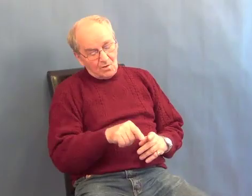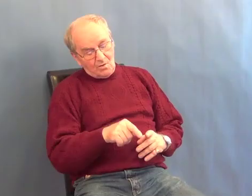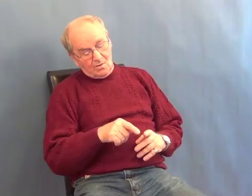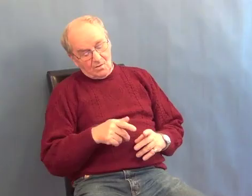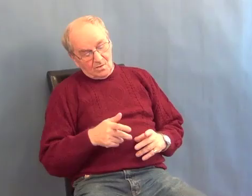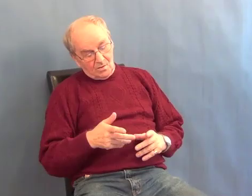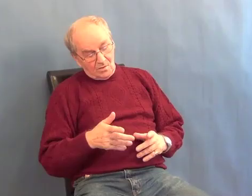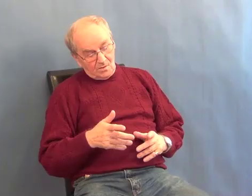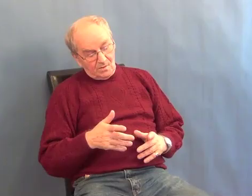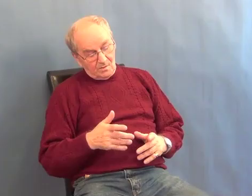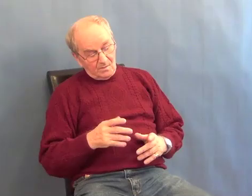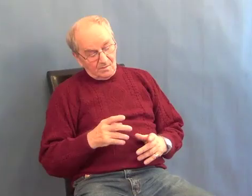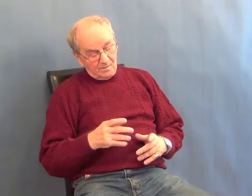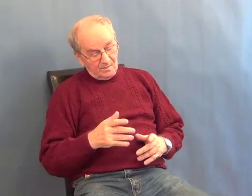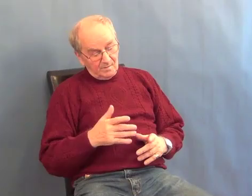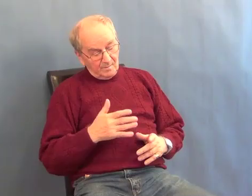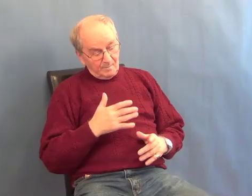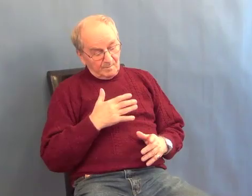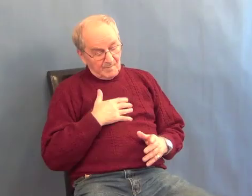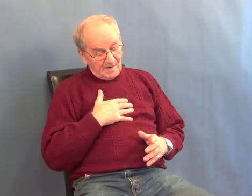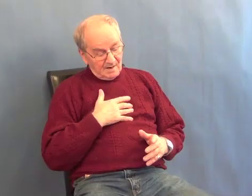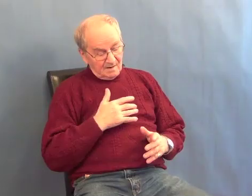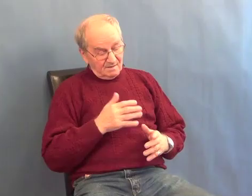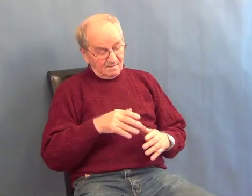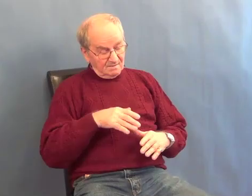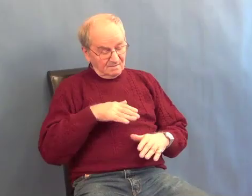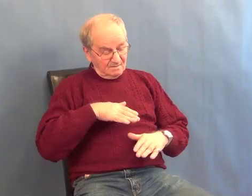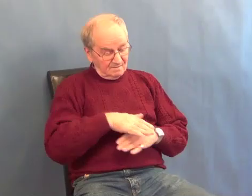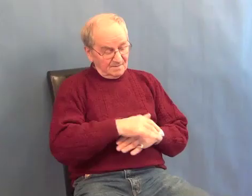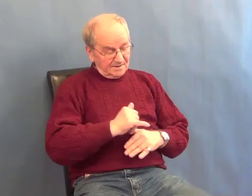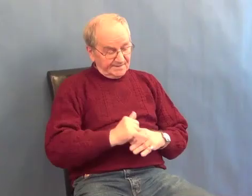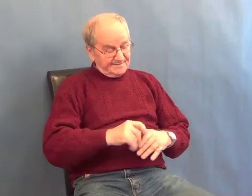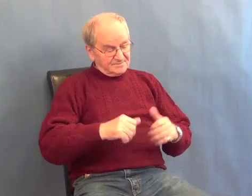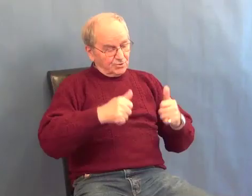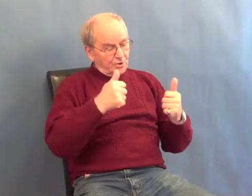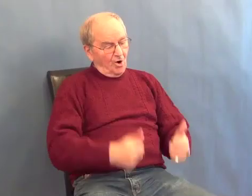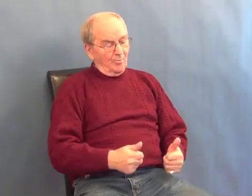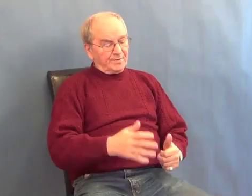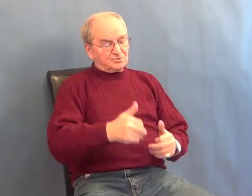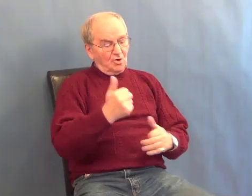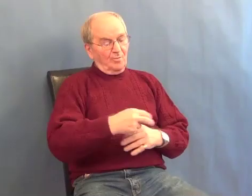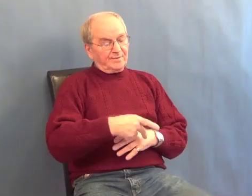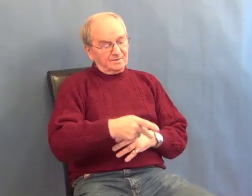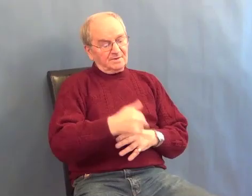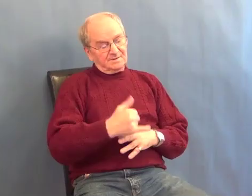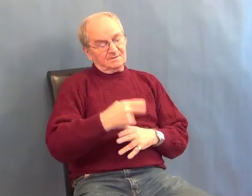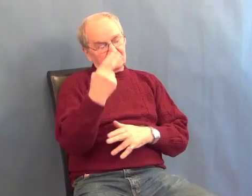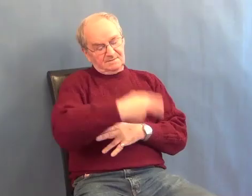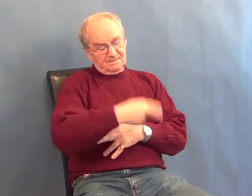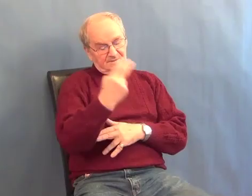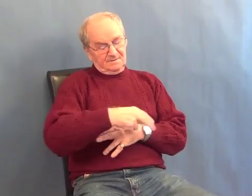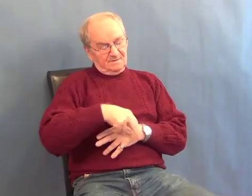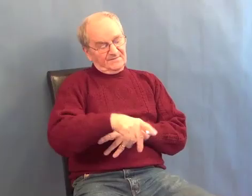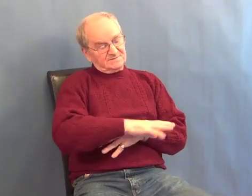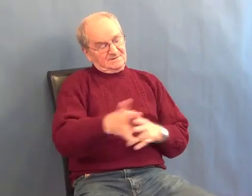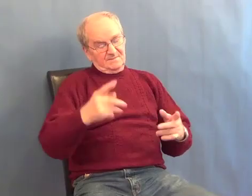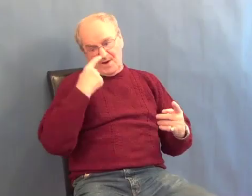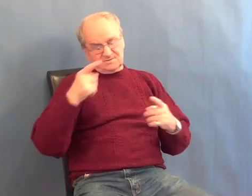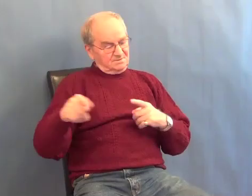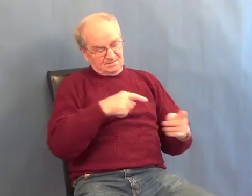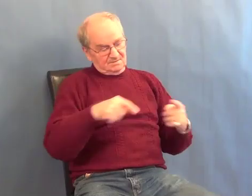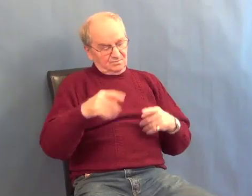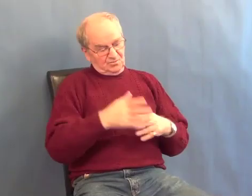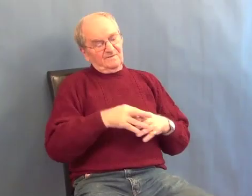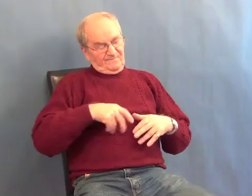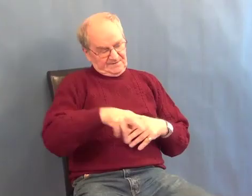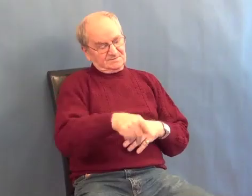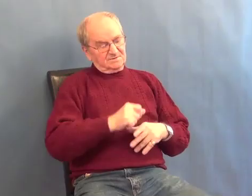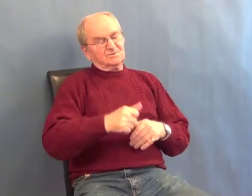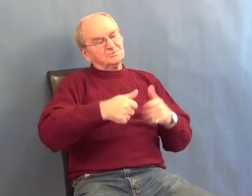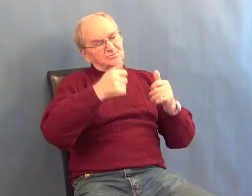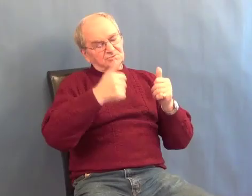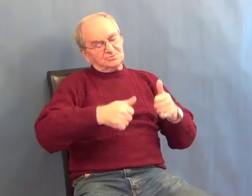To jest coś, co jeździ i trzeba stać przed szlabanem, rozglądać się i potem przejść.